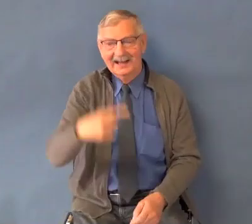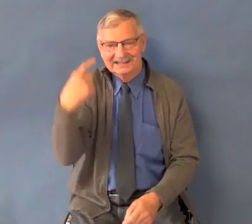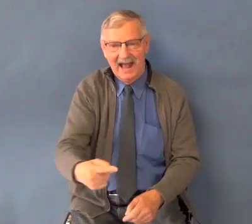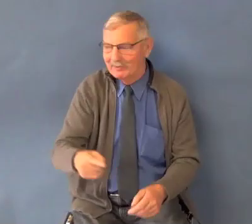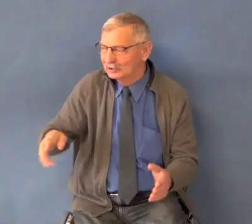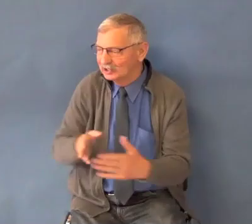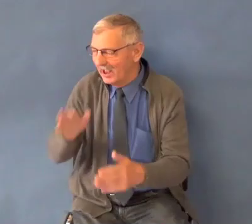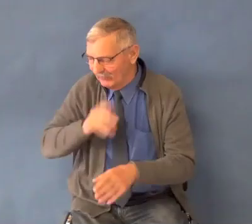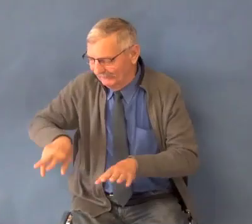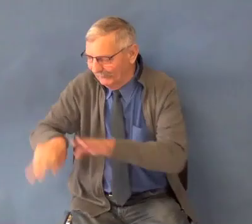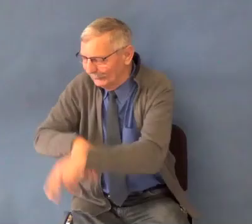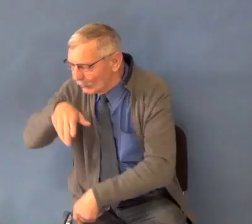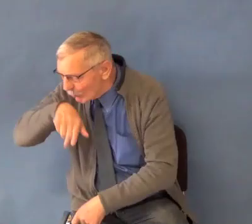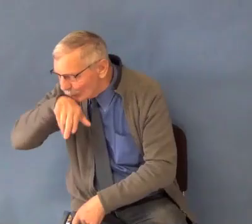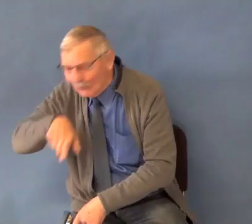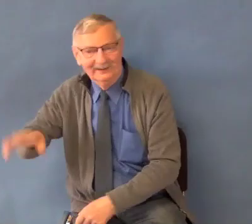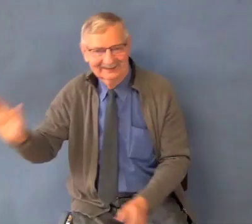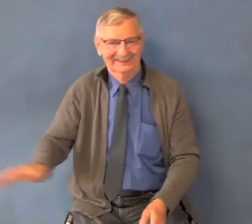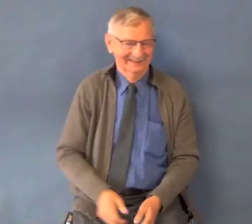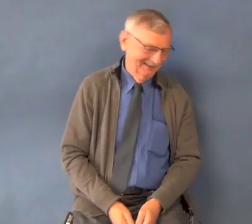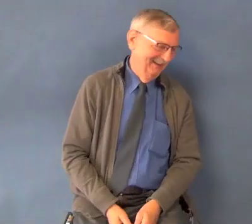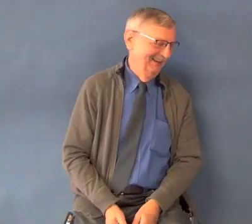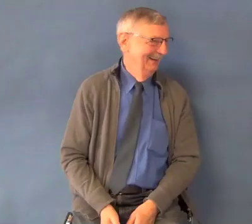Sam może iść i napić się z rzeki.